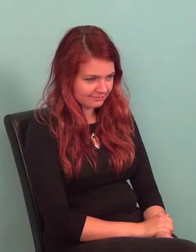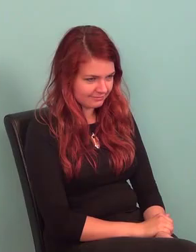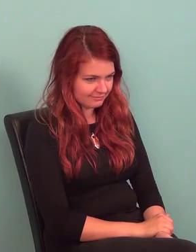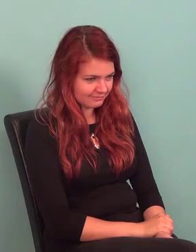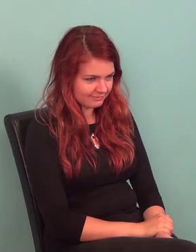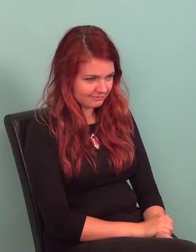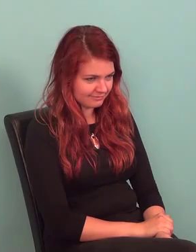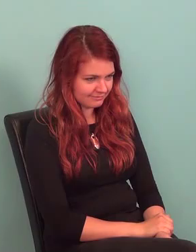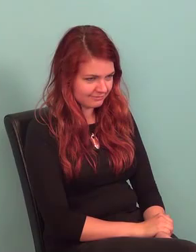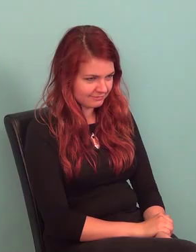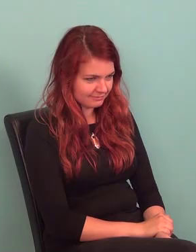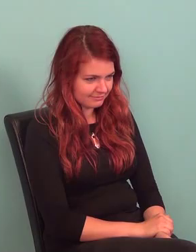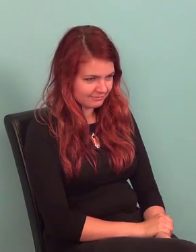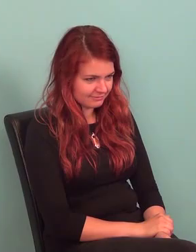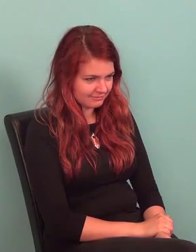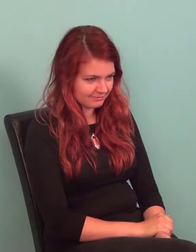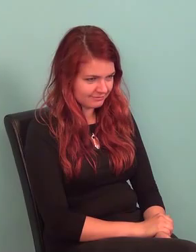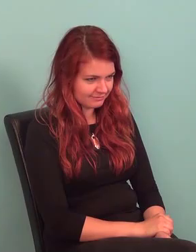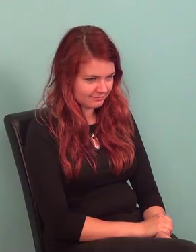Są na nim wskazówki i zwisa wahadło.